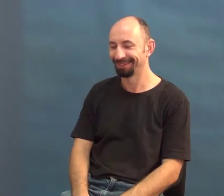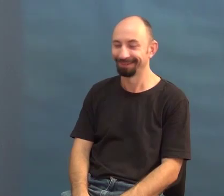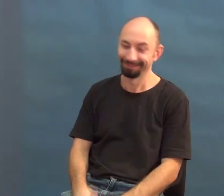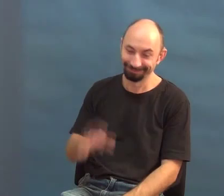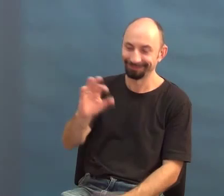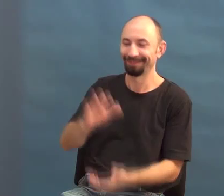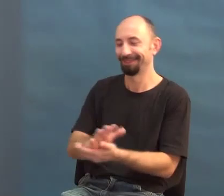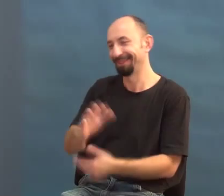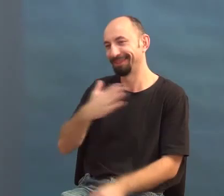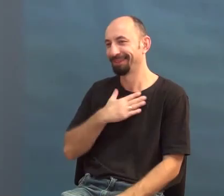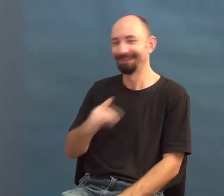To twój charakter, ja jestem inny.